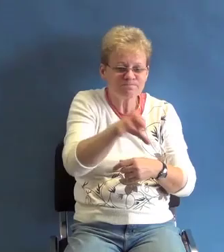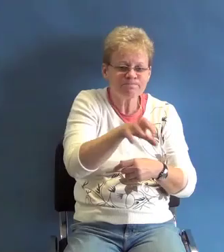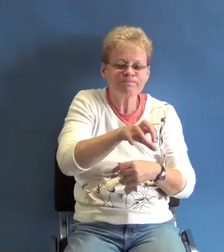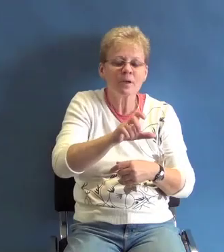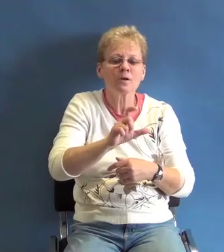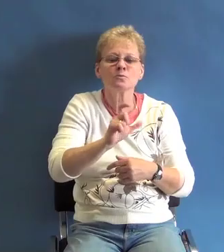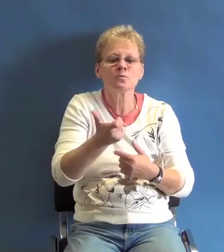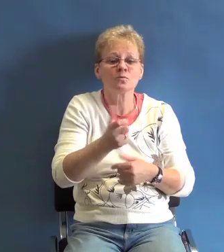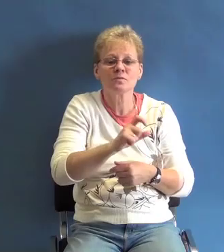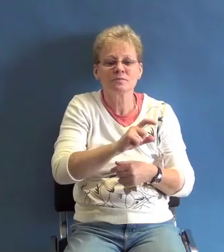A kot podchodzi i chce je ukraść.